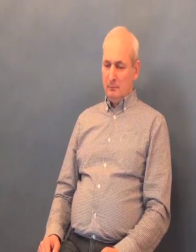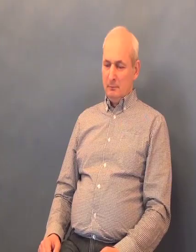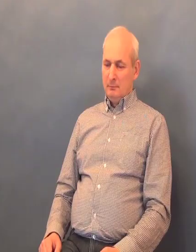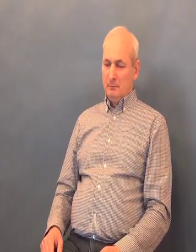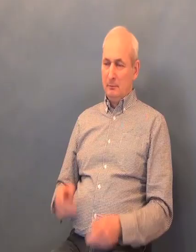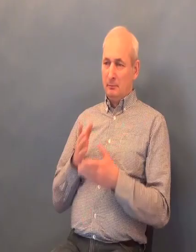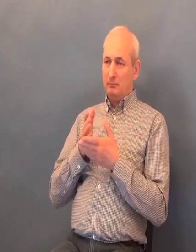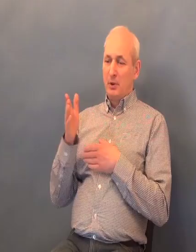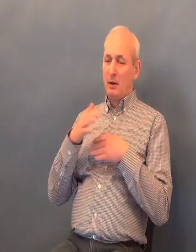Przez okno...